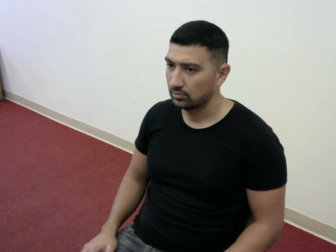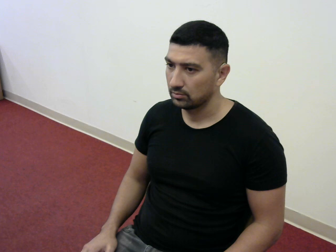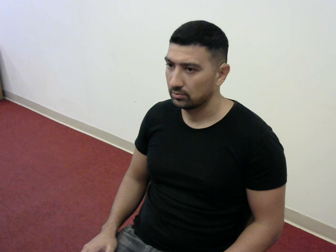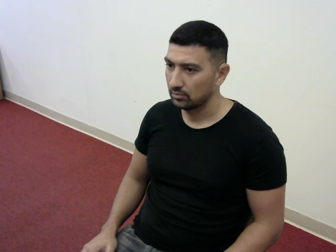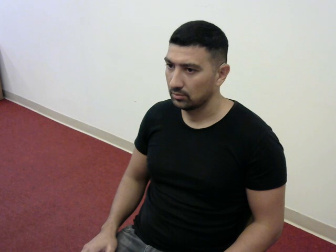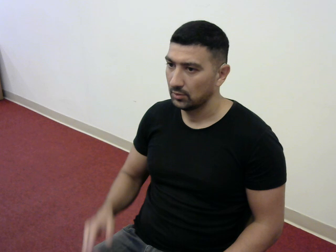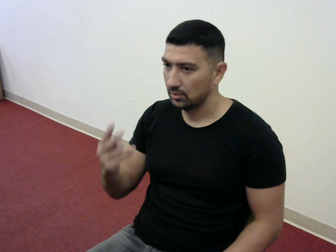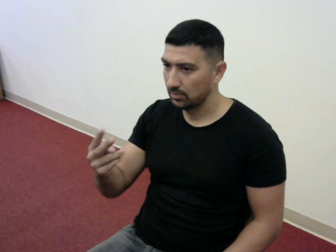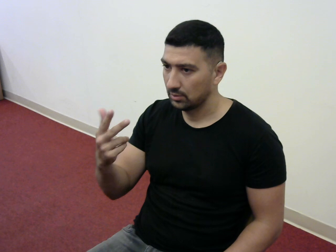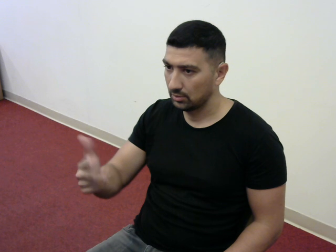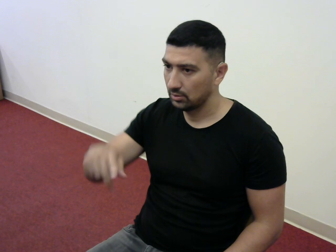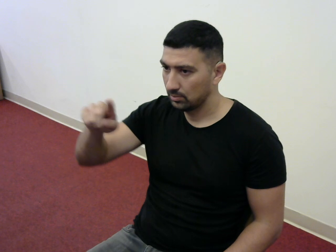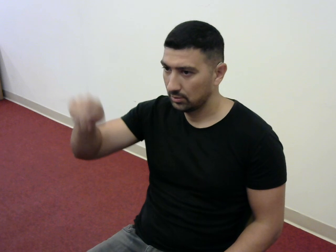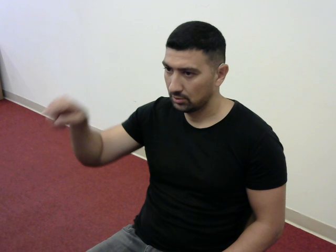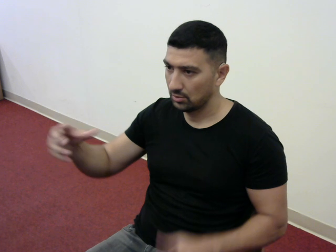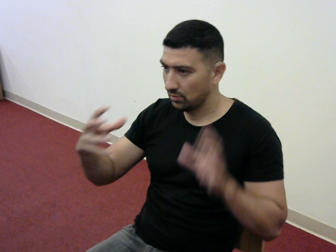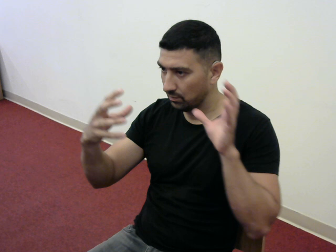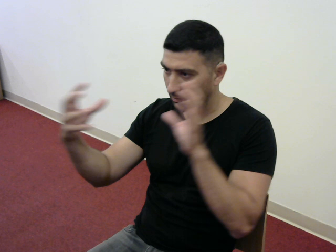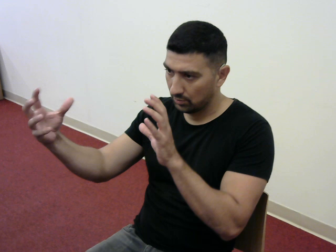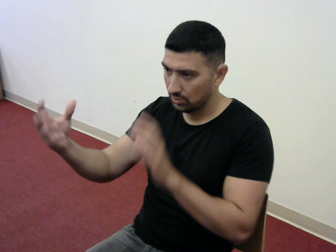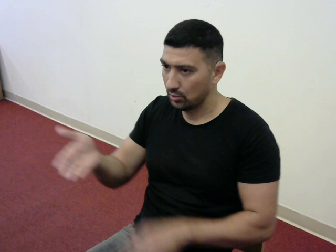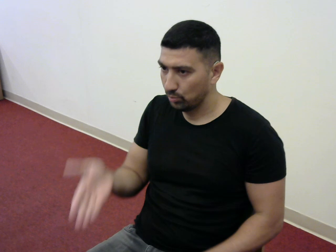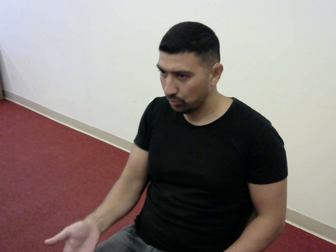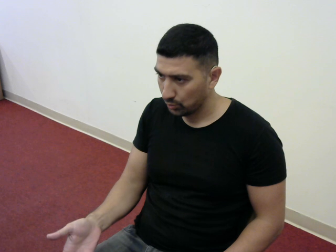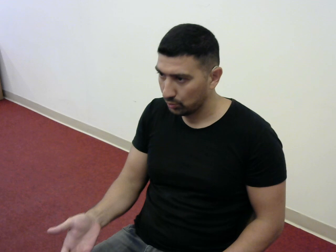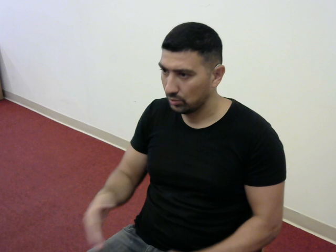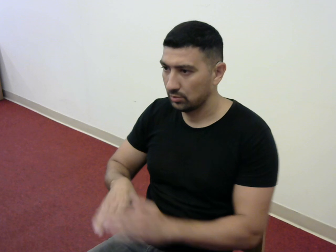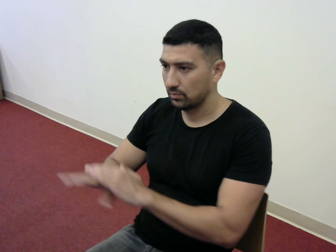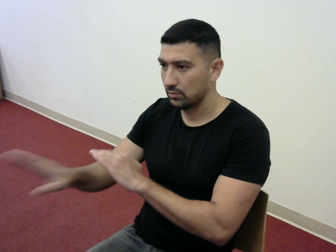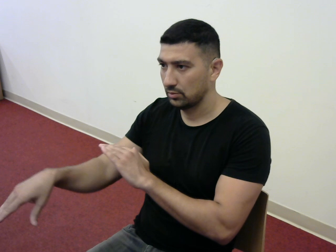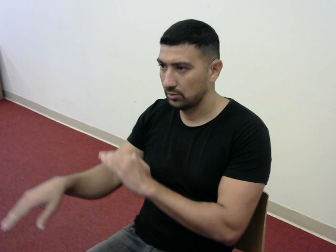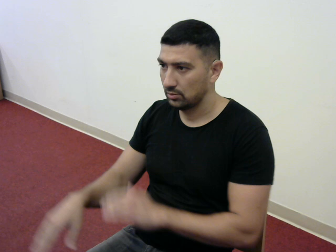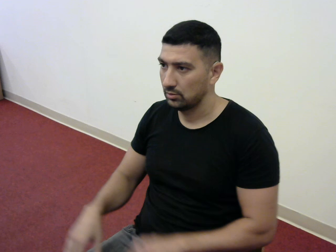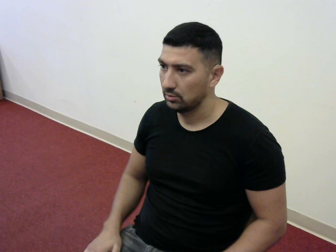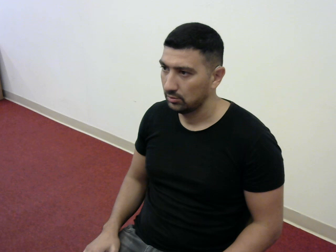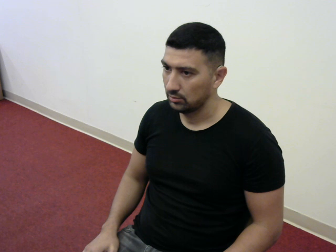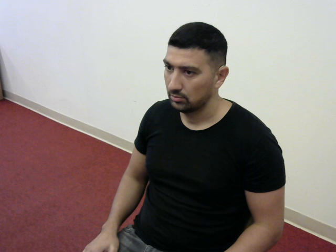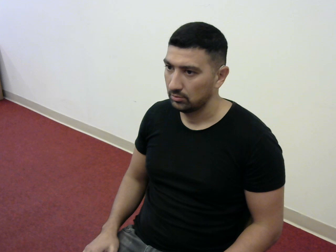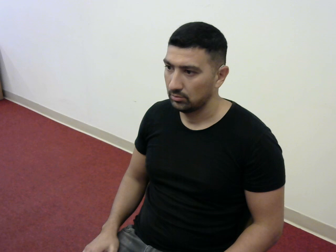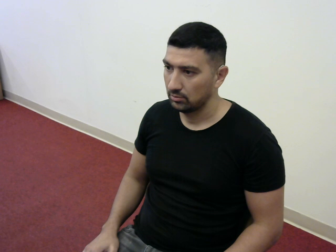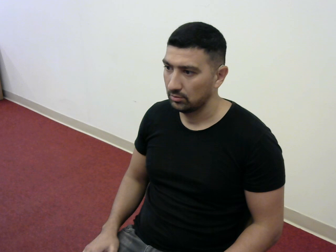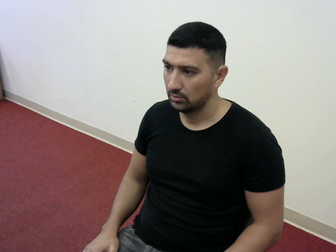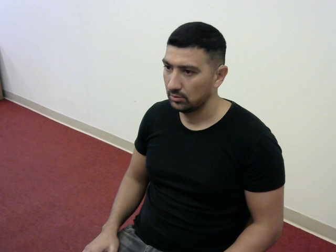23 saylı avtobus burdan keçir?